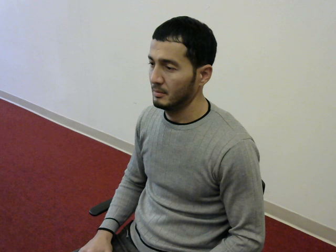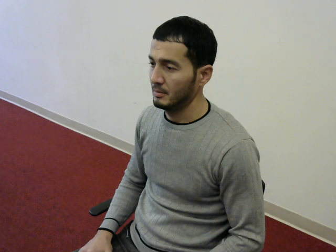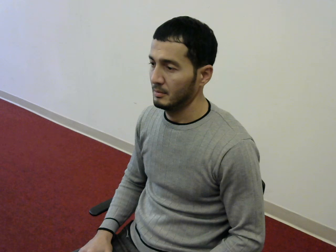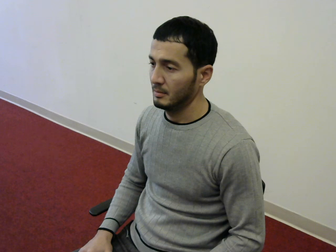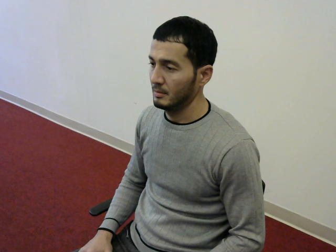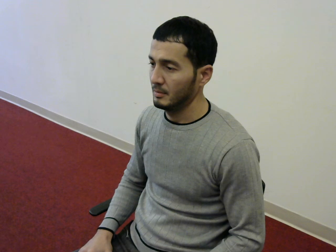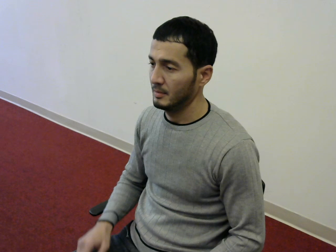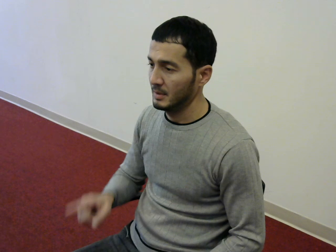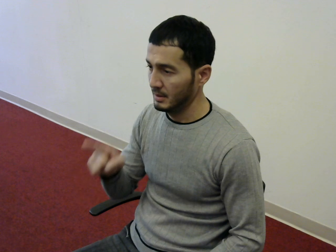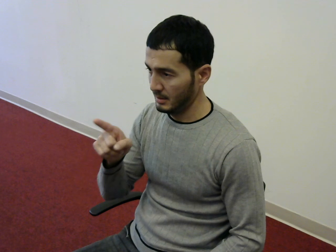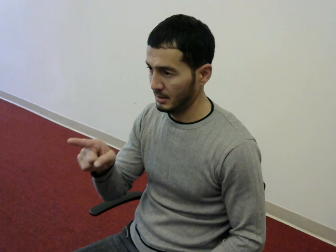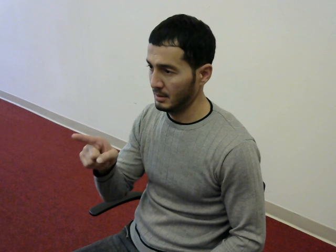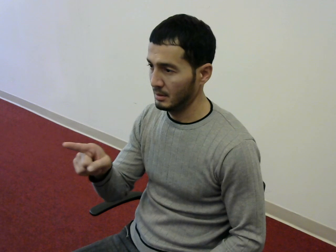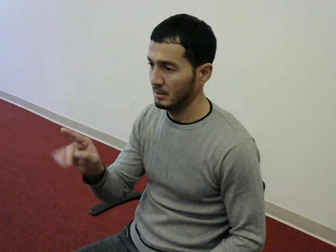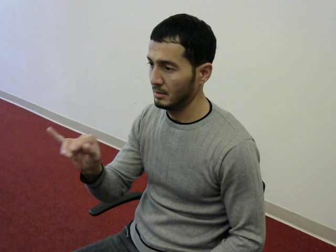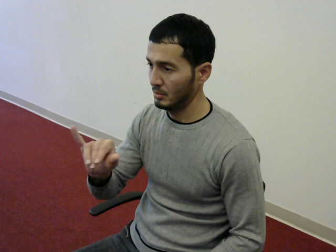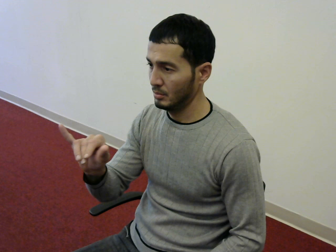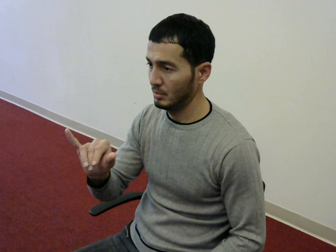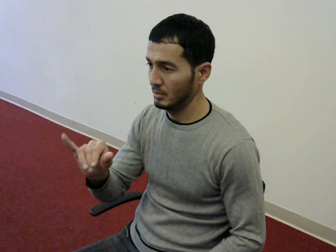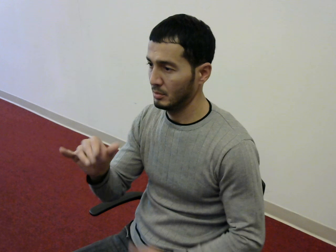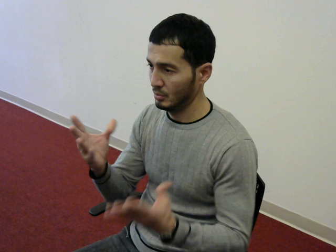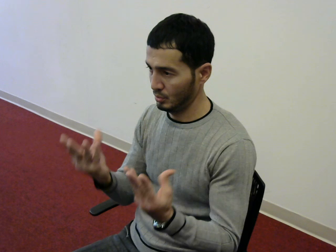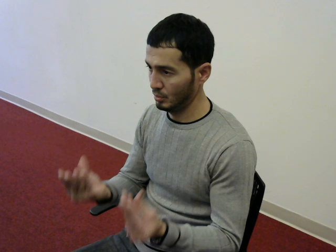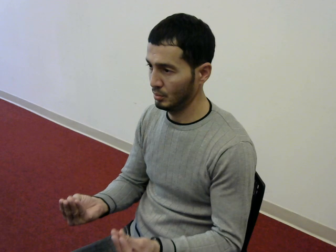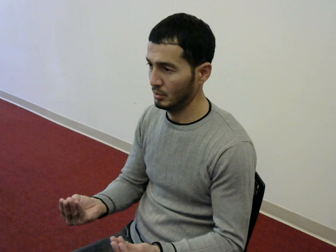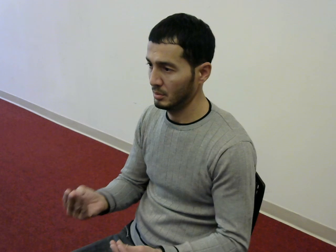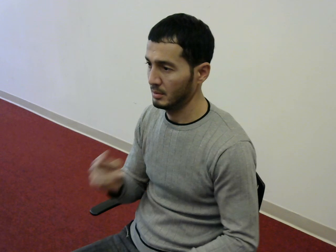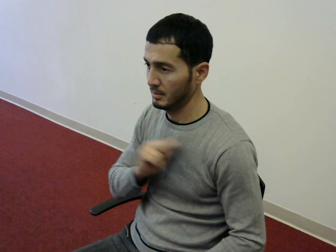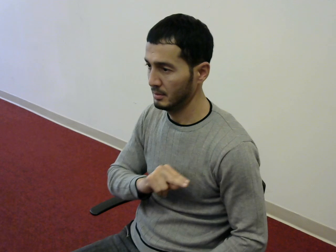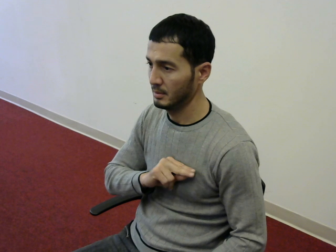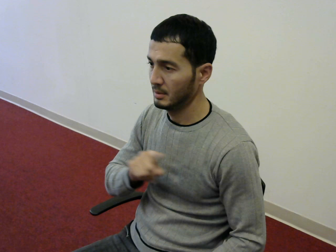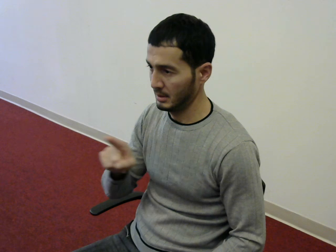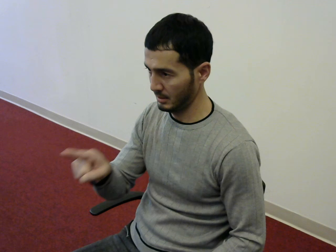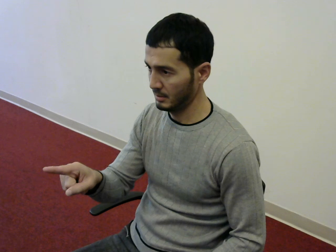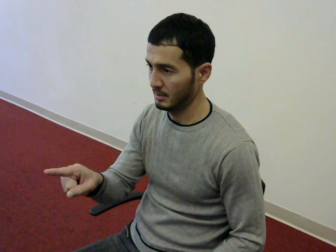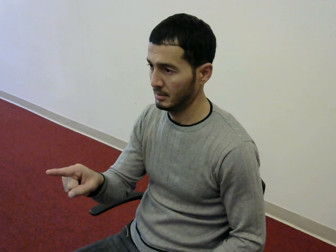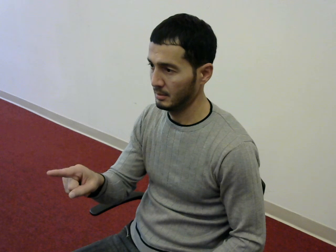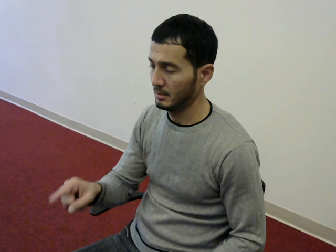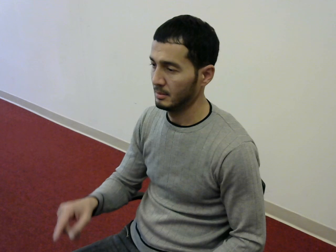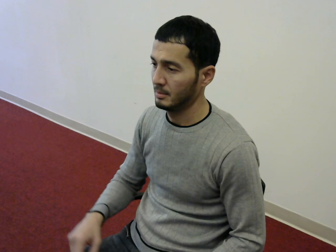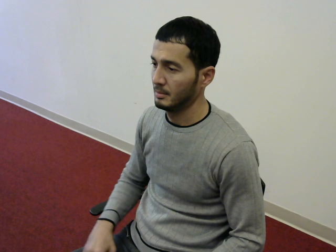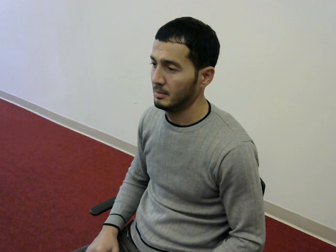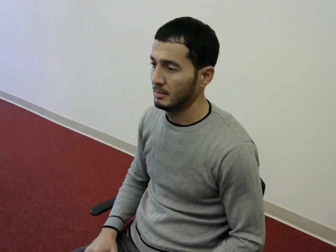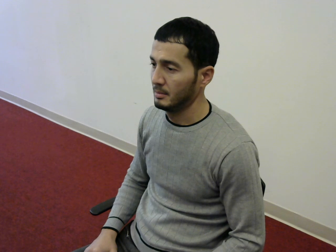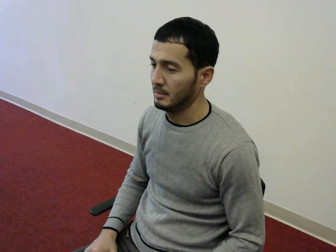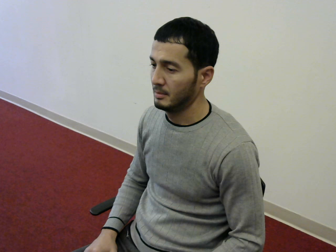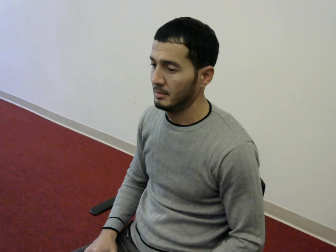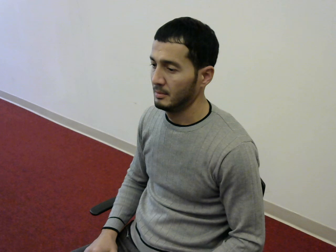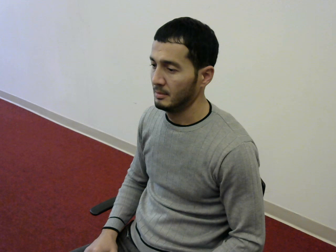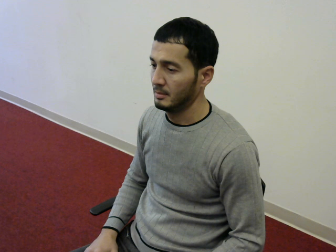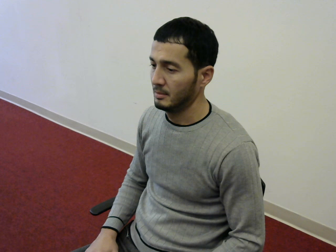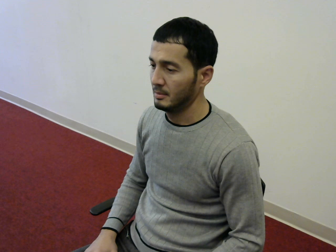Sən şənbə günü işləyirsən?